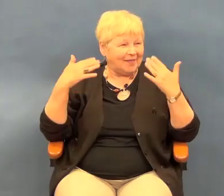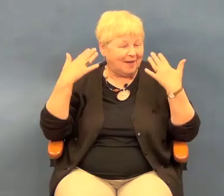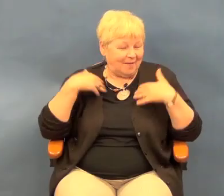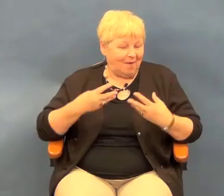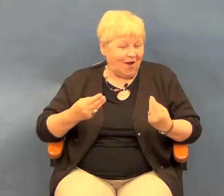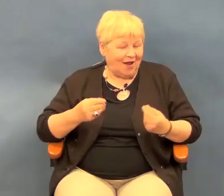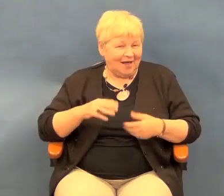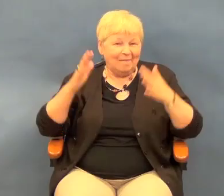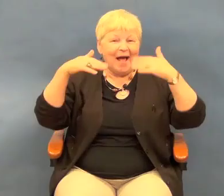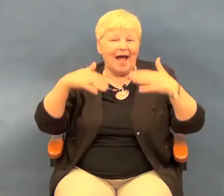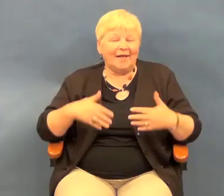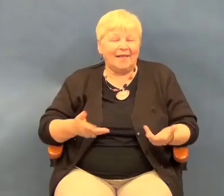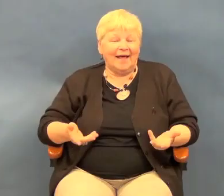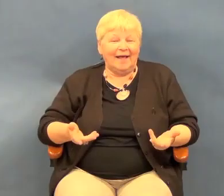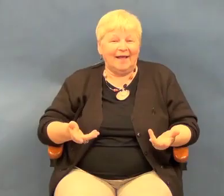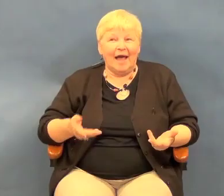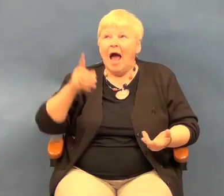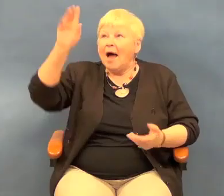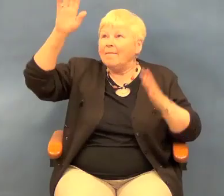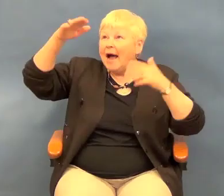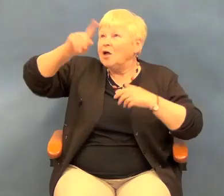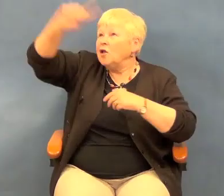Konie stojące na deszczu są mokre, na deszczu to jak?